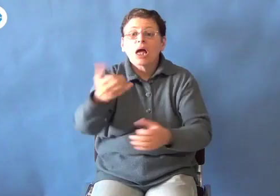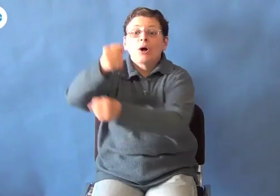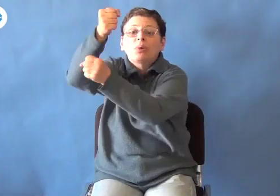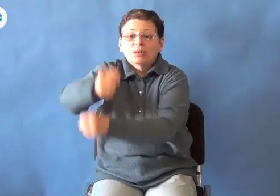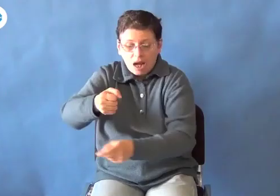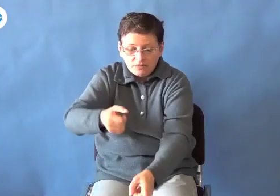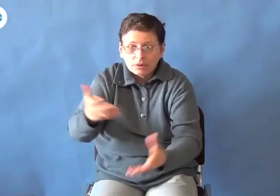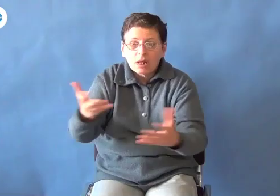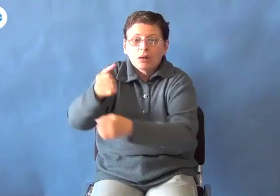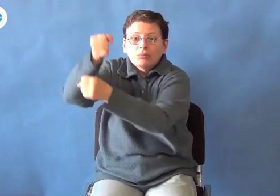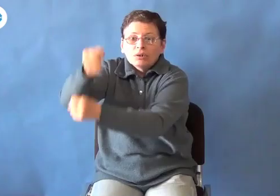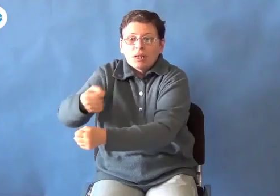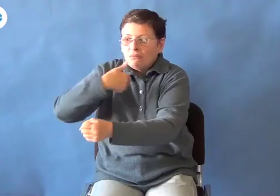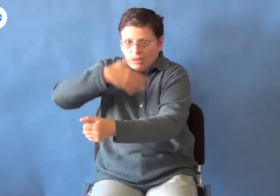Gdzie stoją takie znaki?